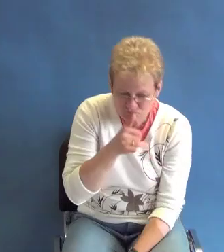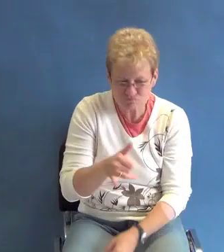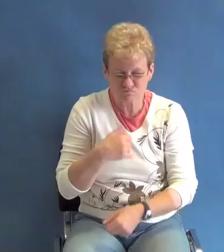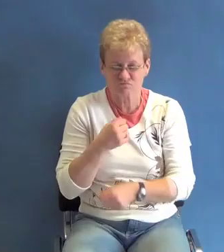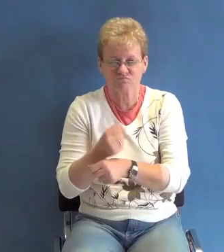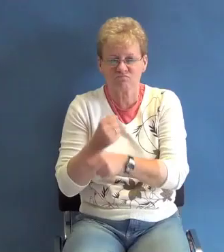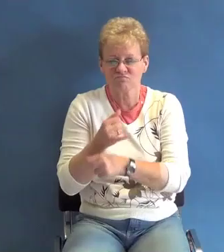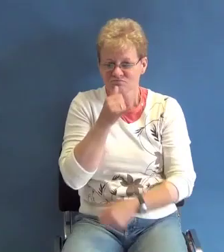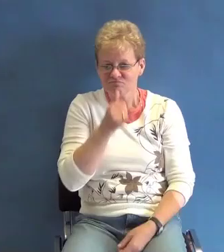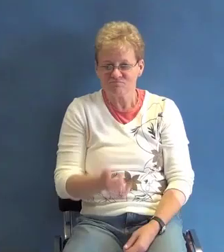Pracuję, nie mogę.